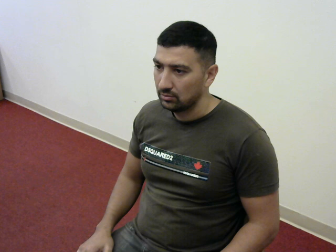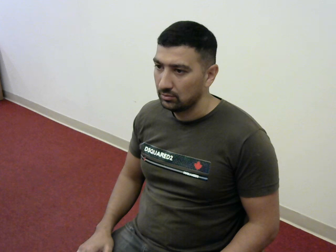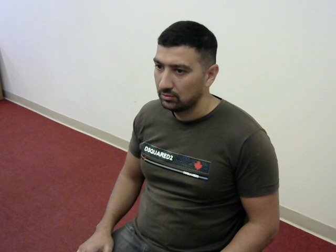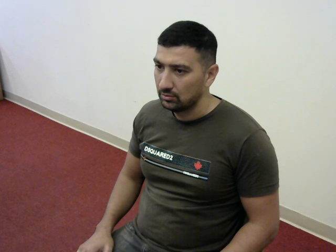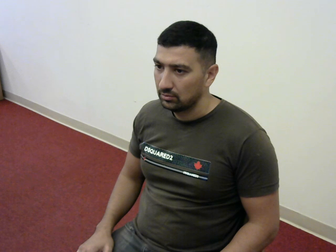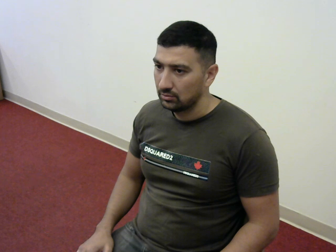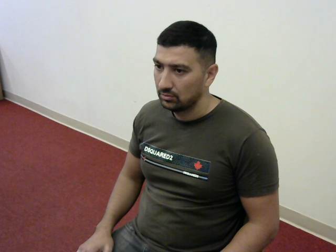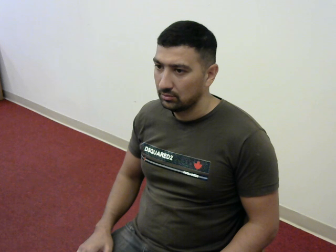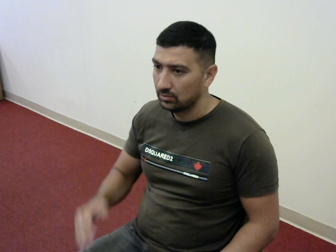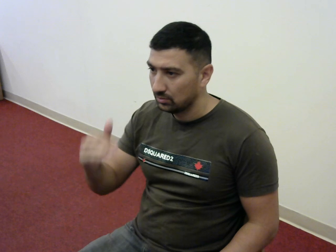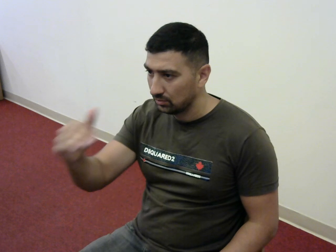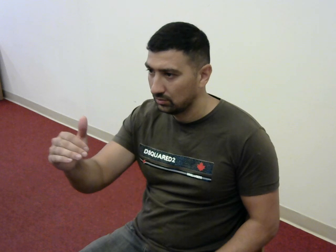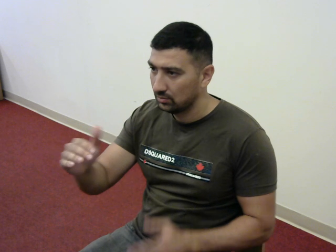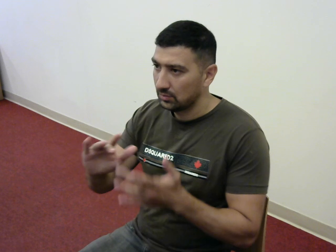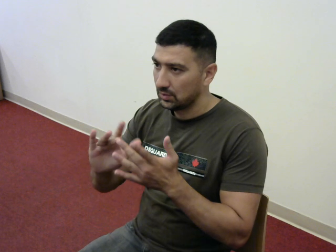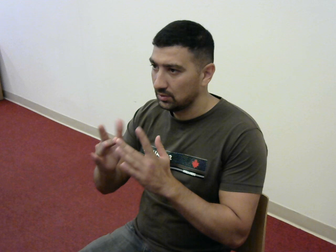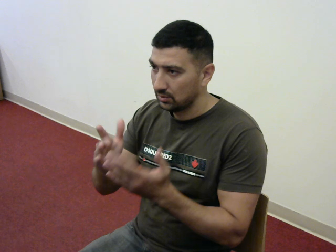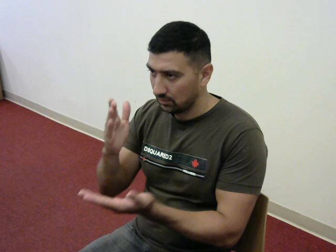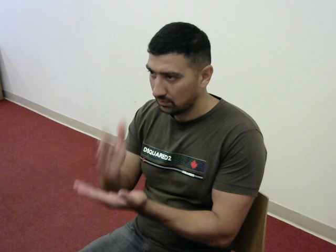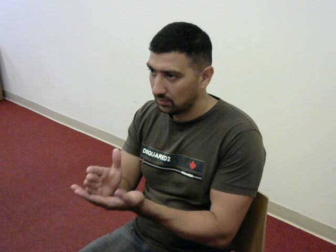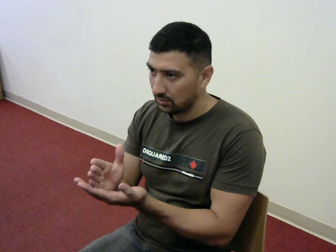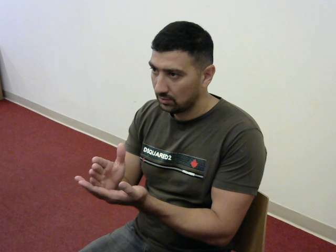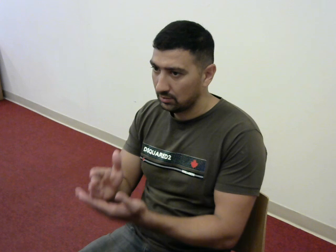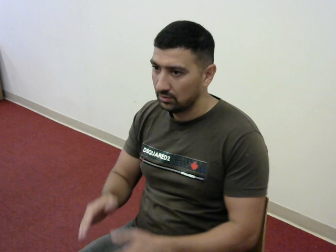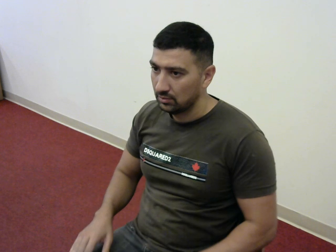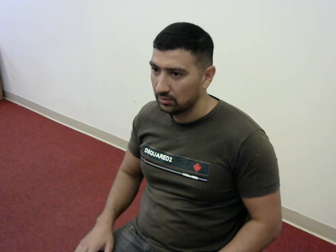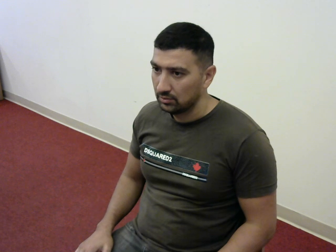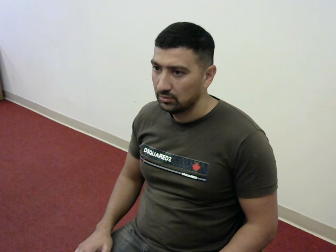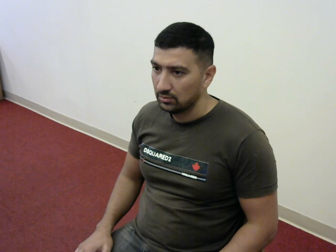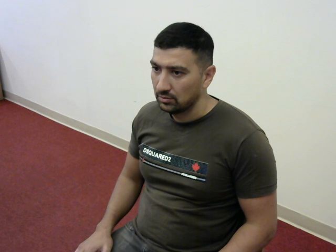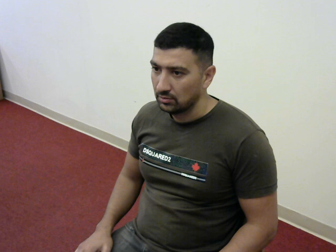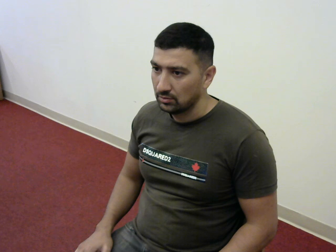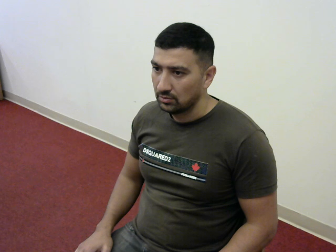Sizdə internet varmı?